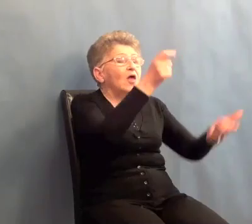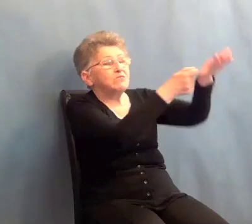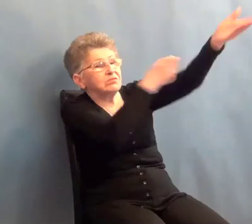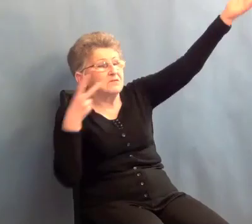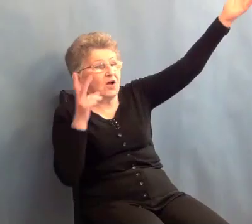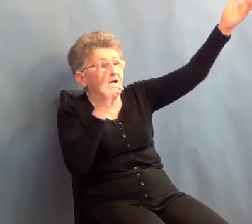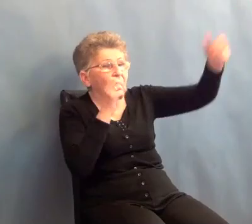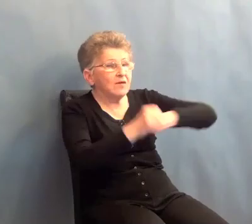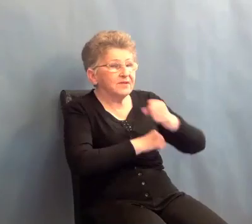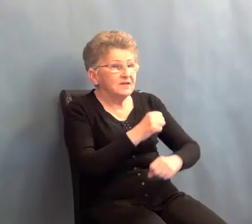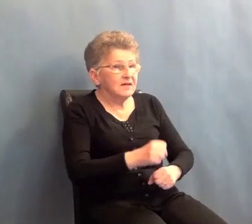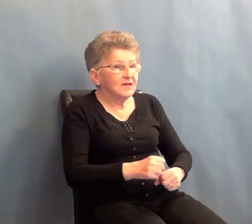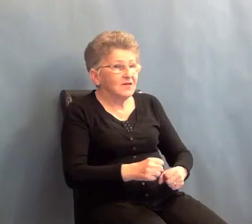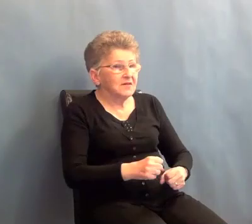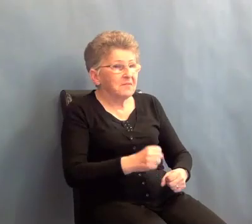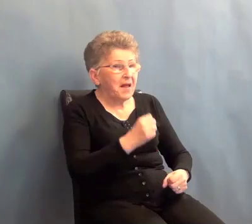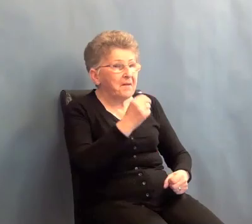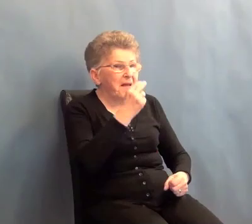Kto strzelił, to to zrobił?